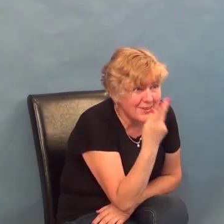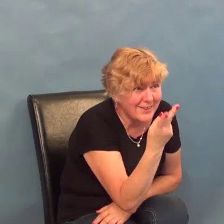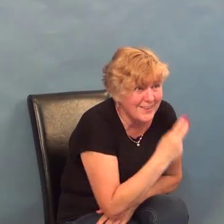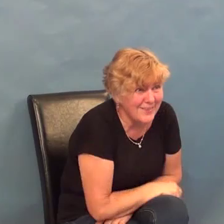Widzisz.